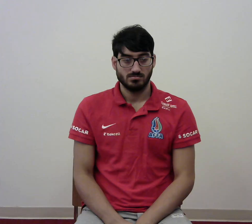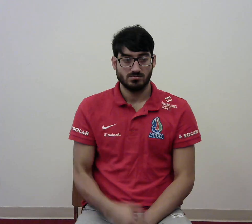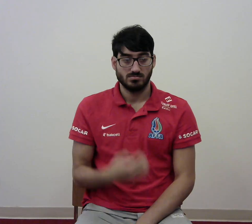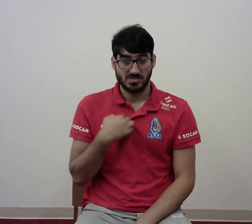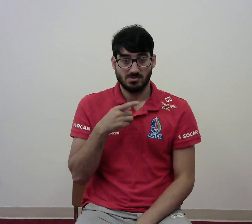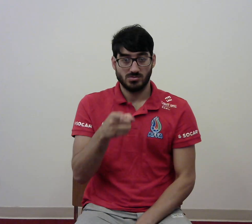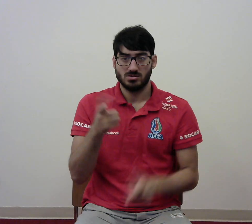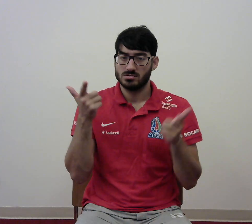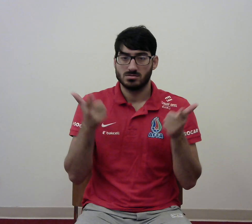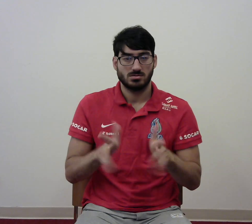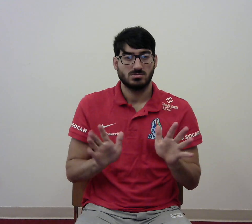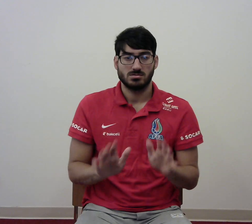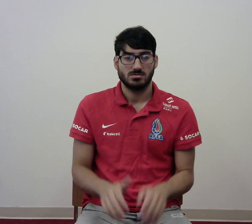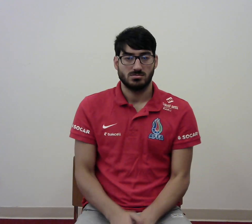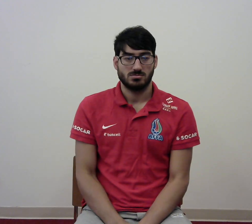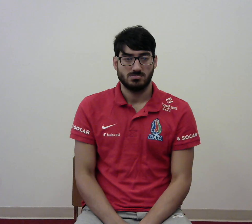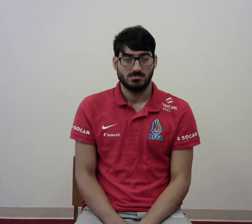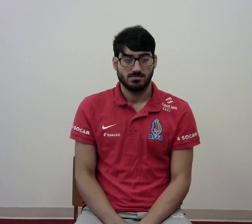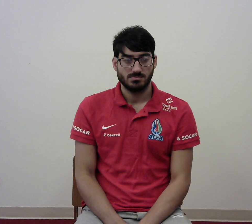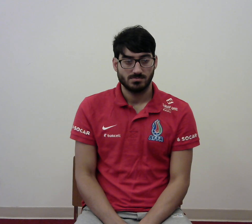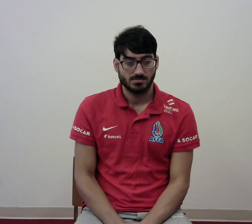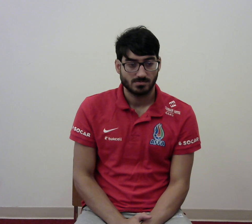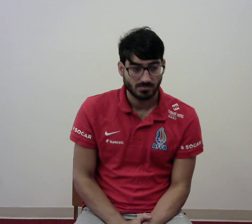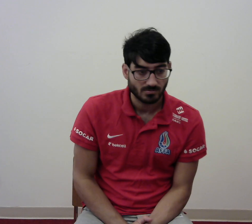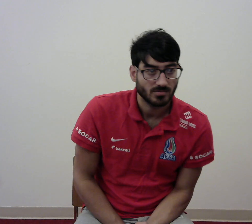Mən bununla razı deyiləm